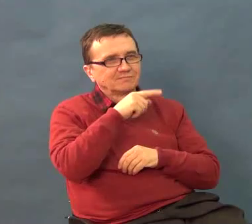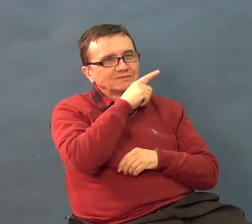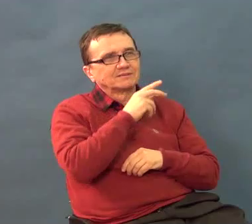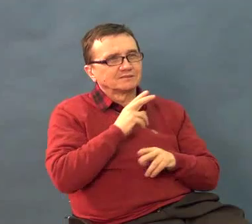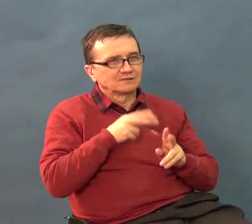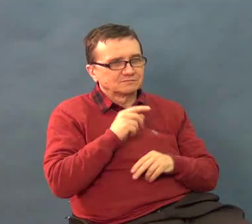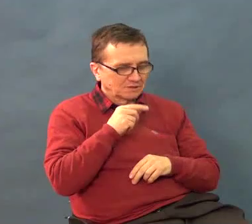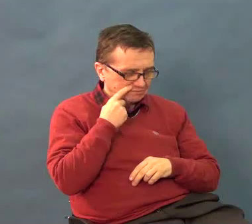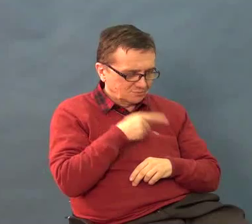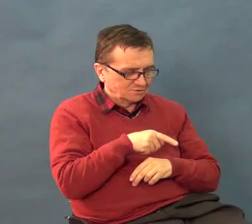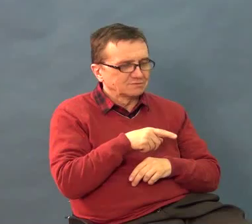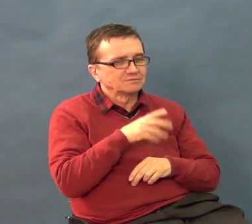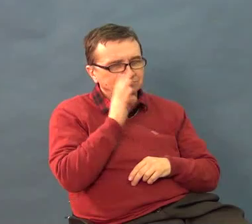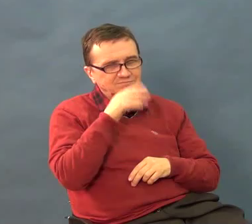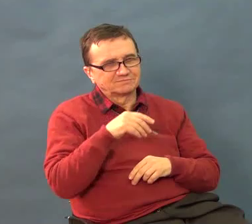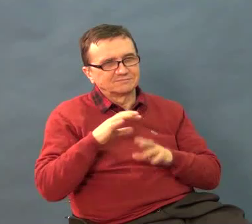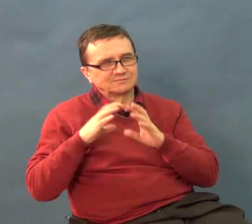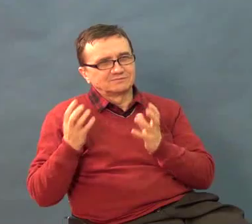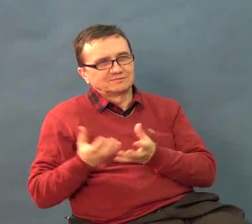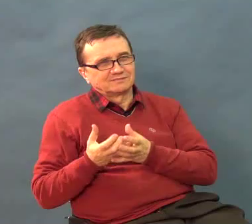Mała kaczka zauważa go i idzie po dużą kulę.